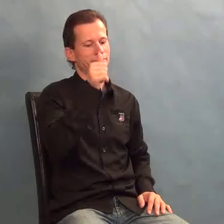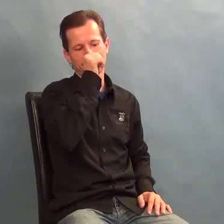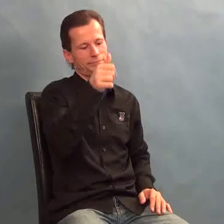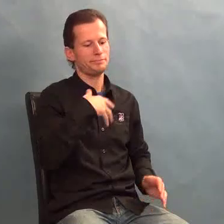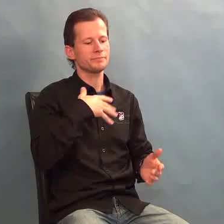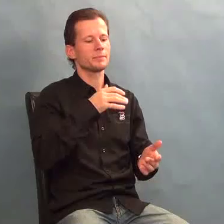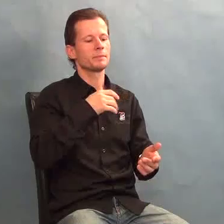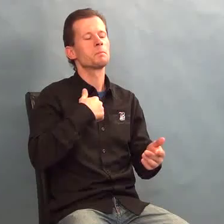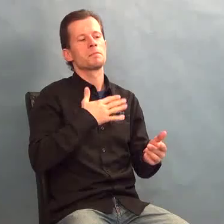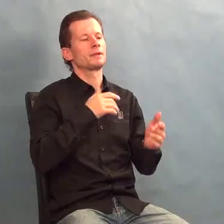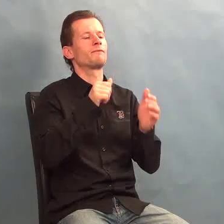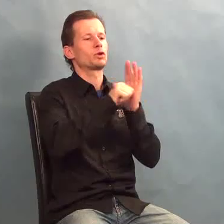Mam wycieczkę.